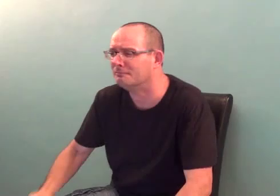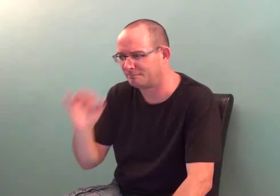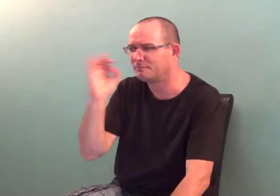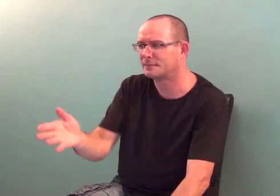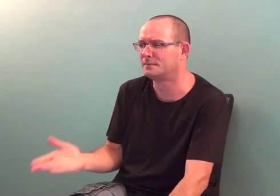Dobrze.